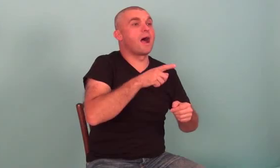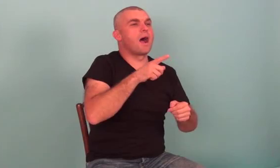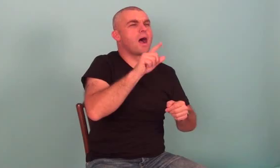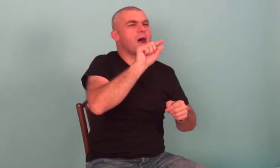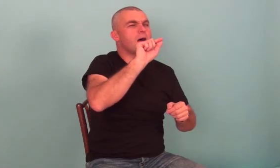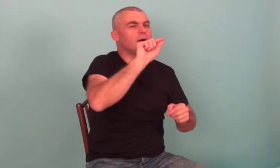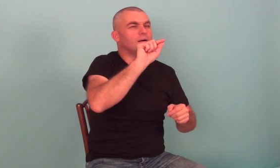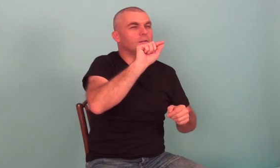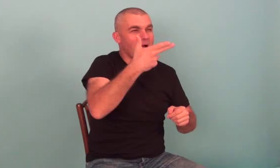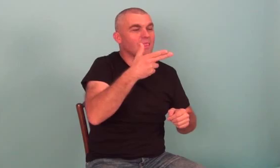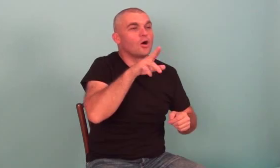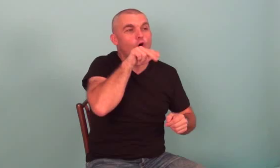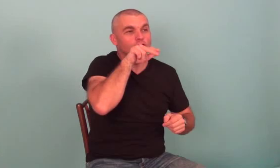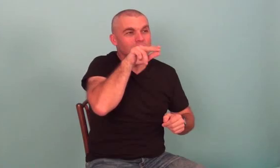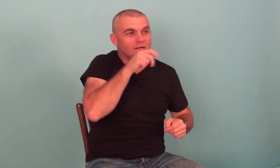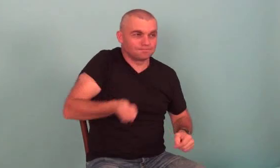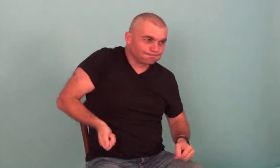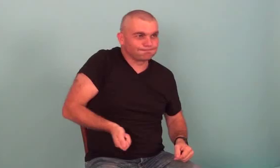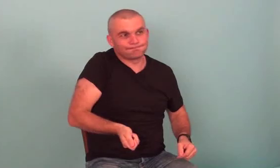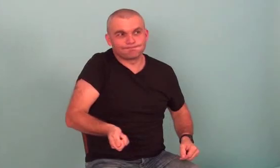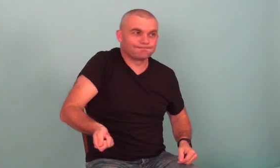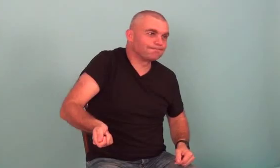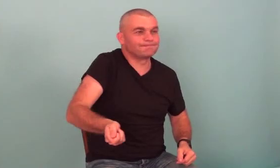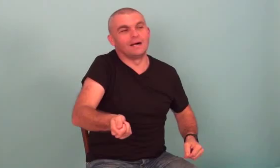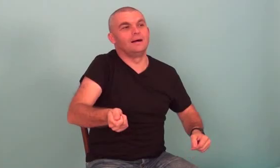Idzie pan ciągnąc kozę na sznurku.